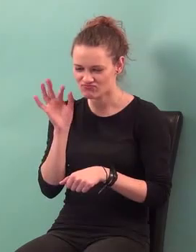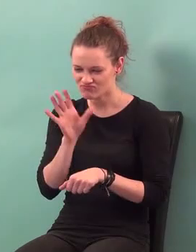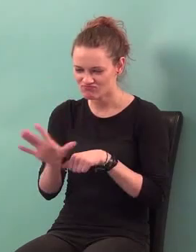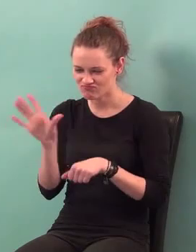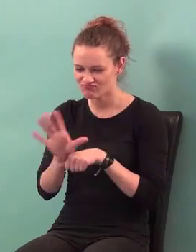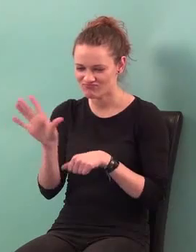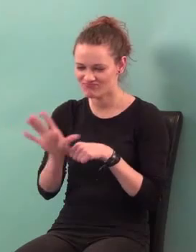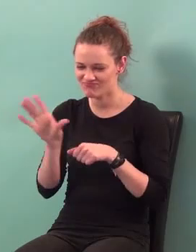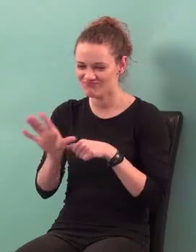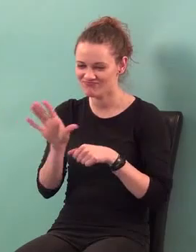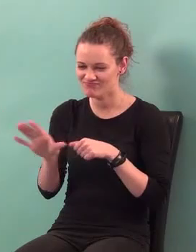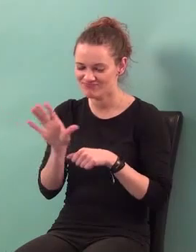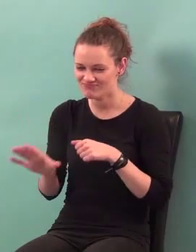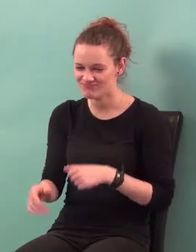Piętnasty.